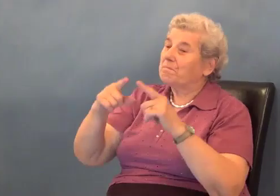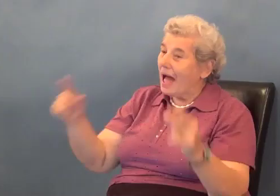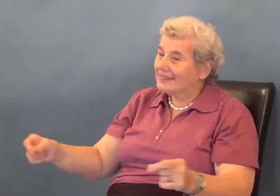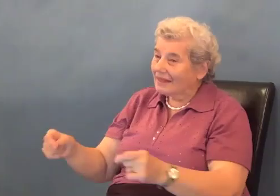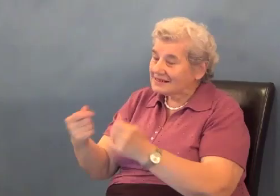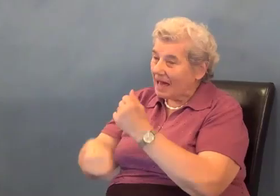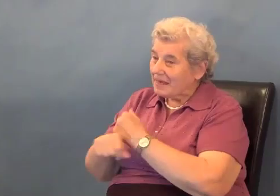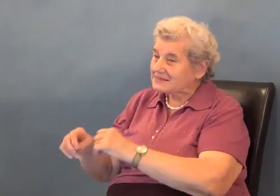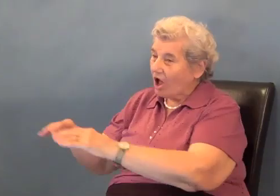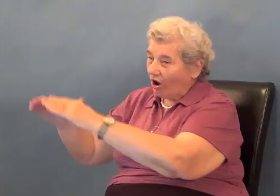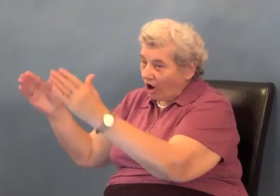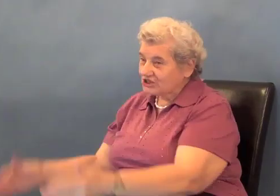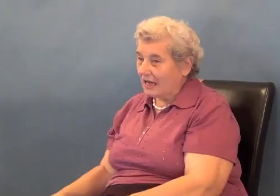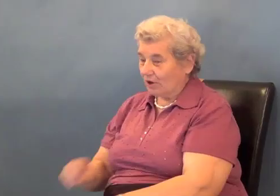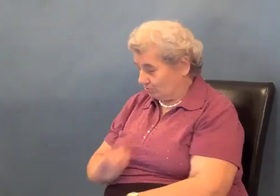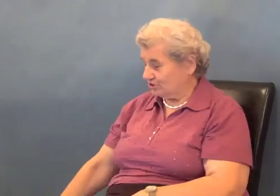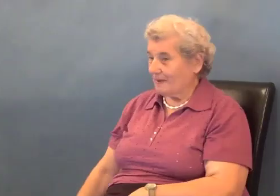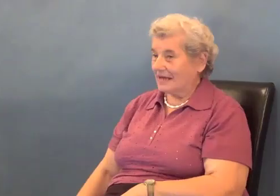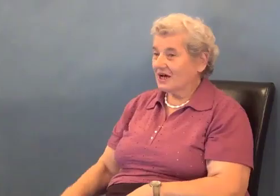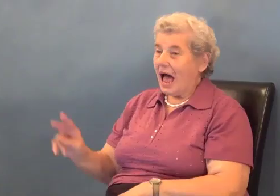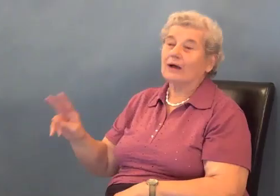Banana zamiast do kosza wrzucić wyrzuca na ziemię.